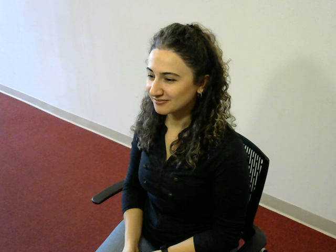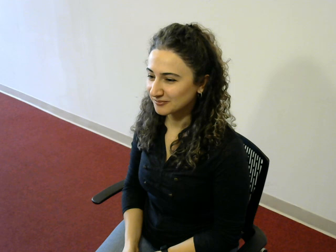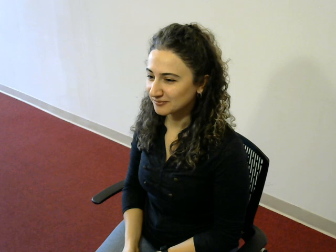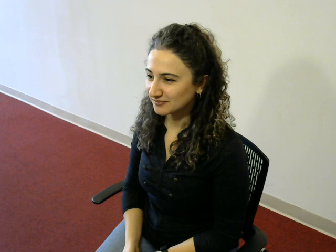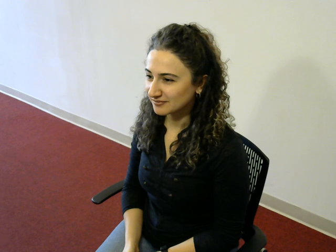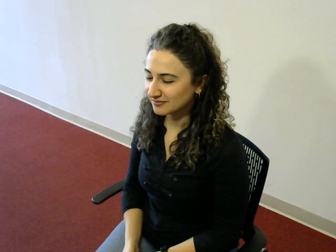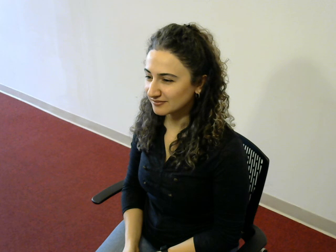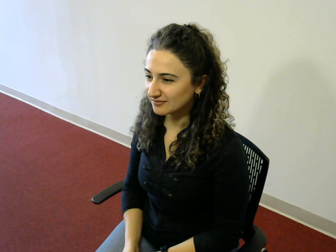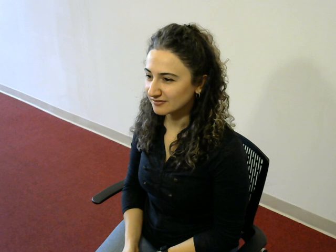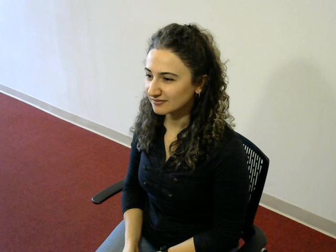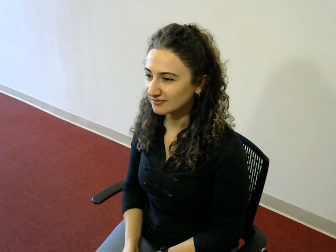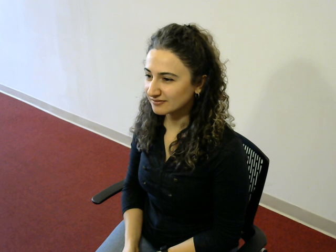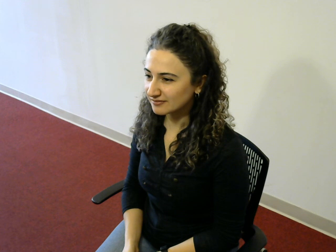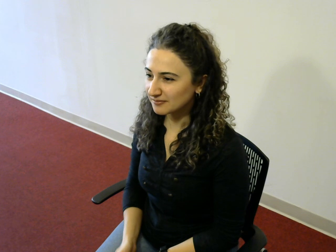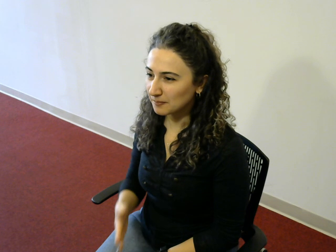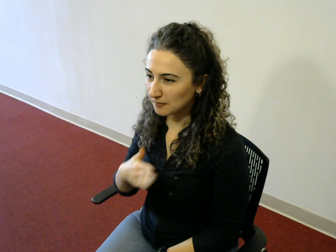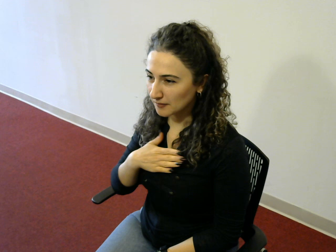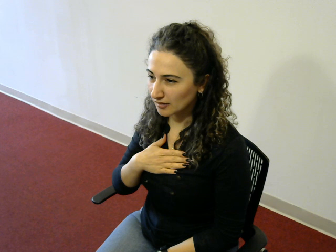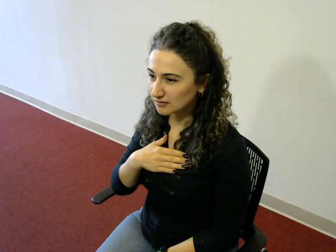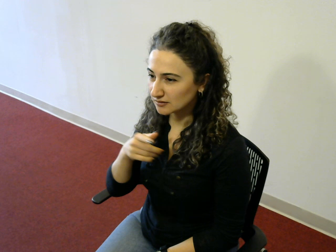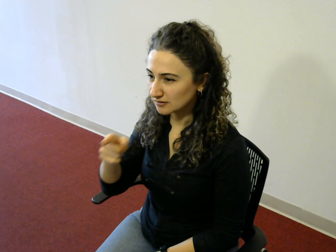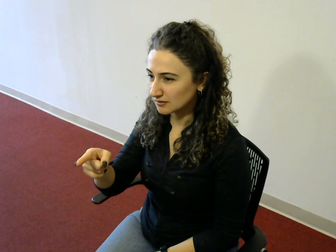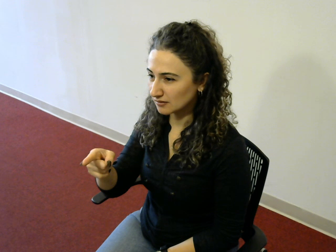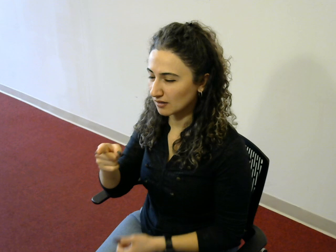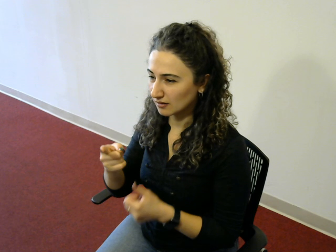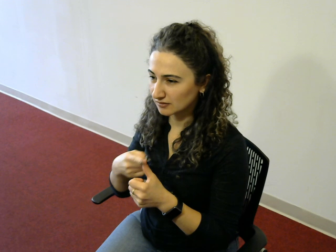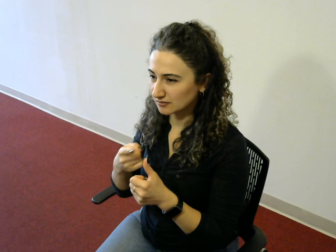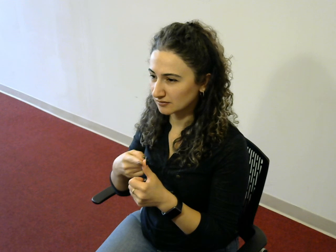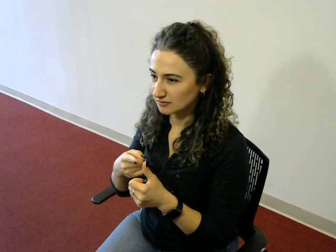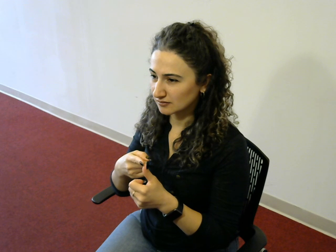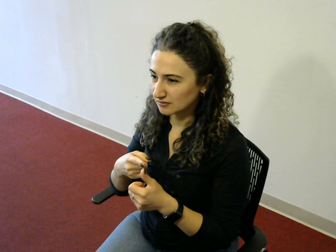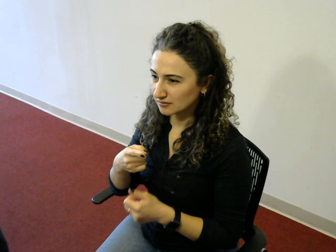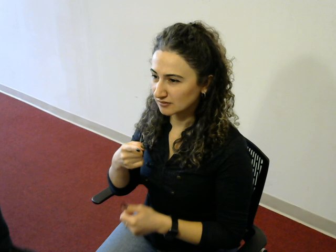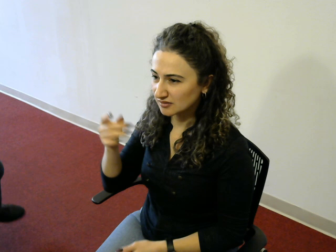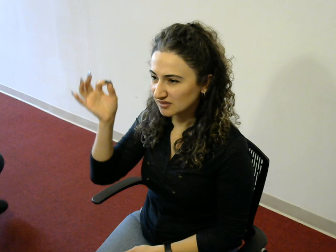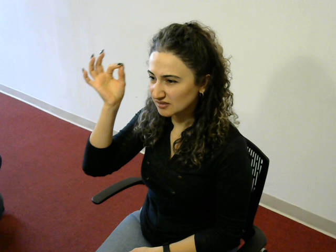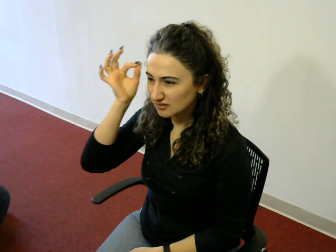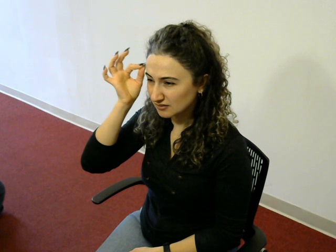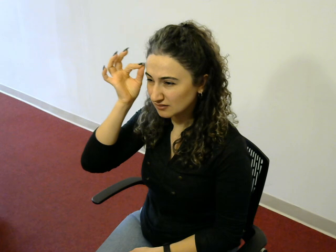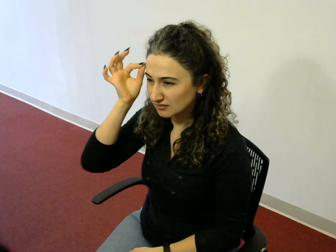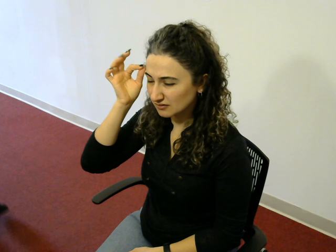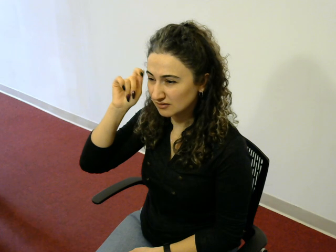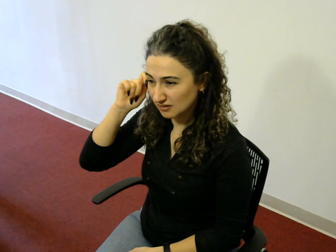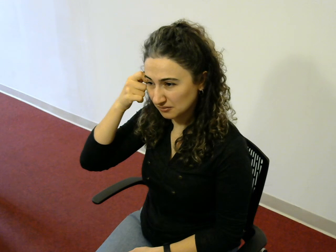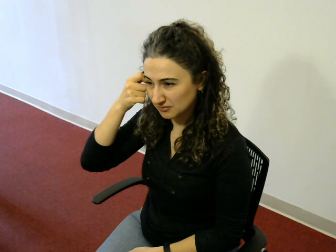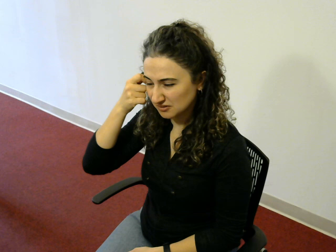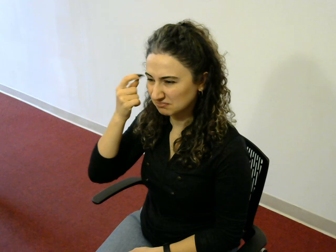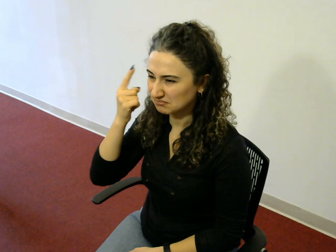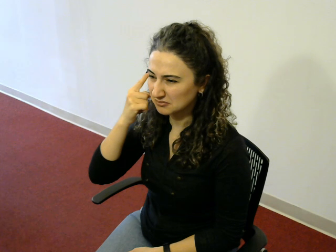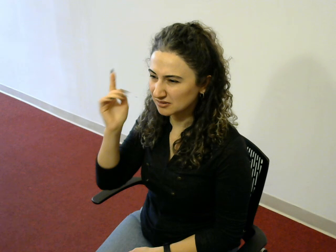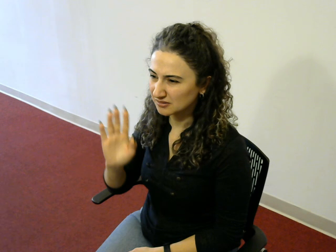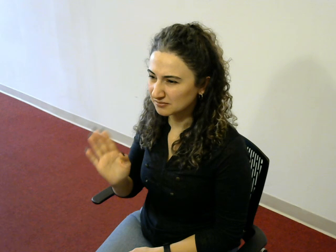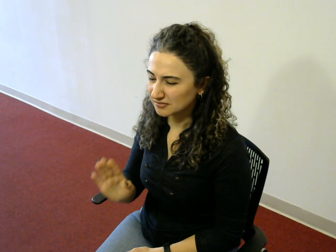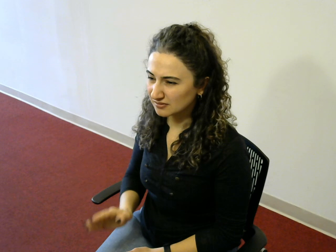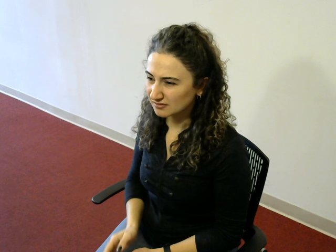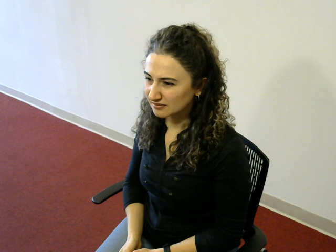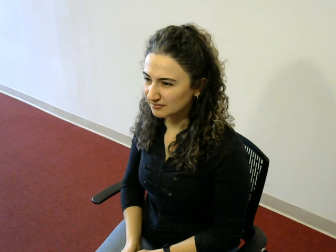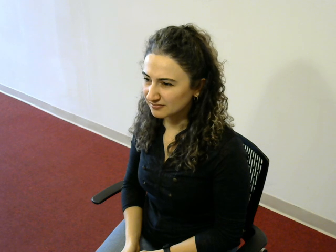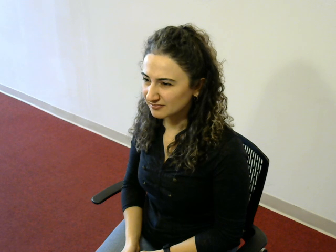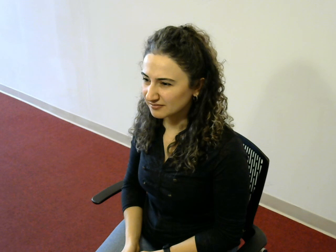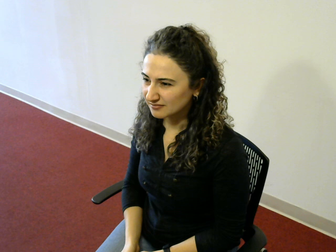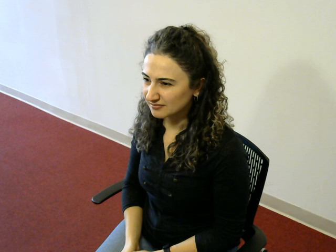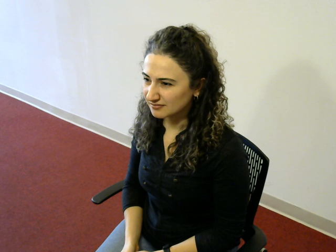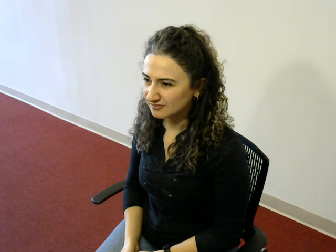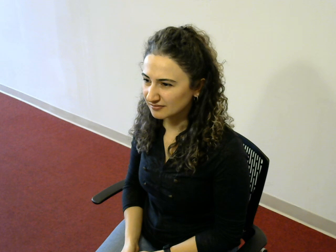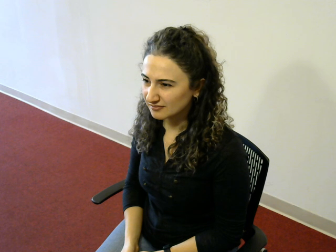Mən sənin adını yadımda saxlaya bilmirəm